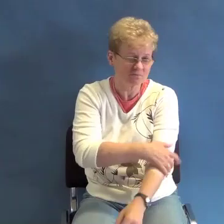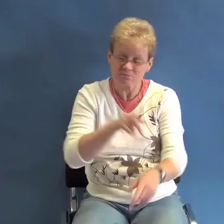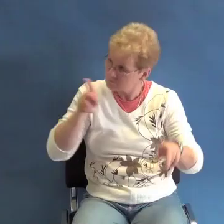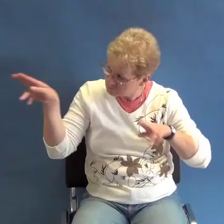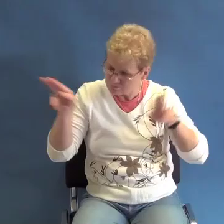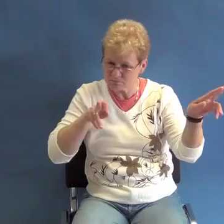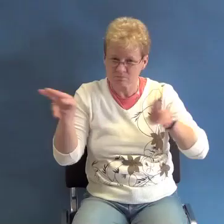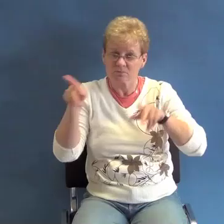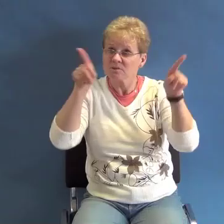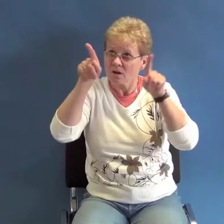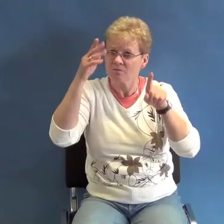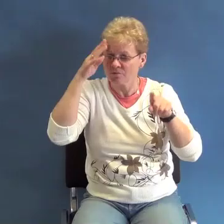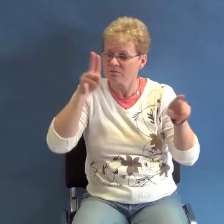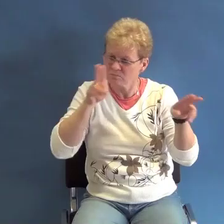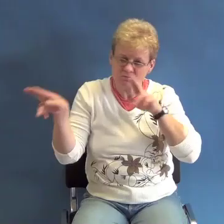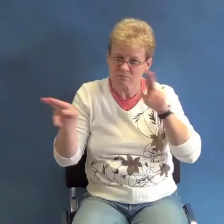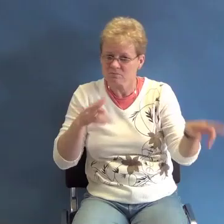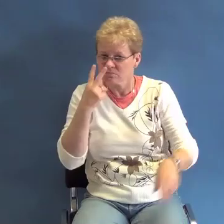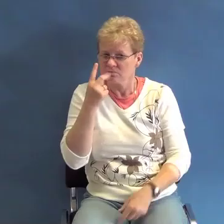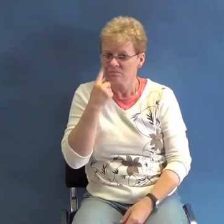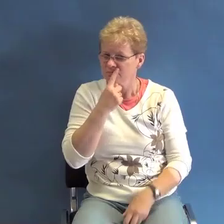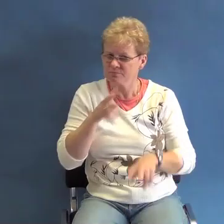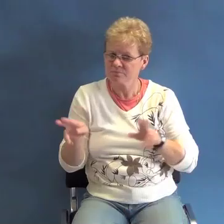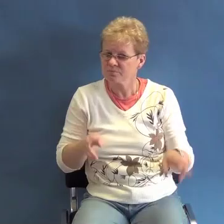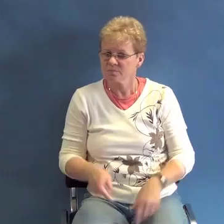Trzeba się rozglądać, patrzeć na znaki, mieć oczy szeroko otwarte.